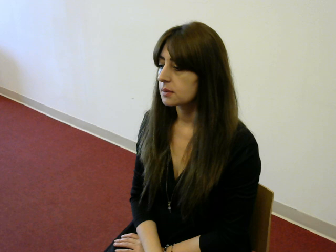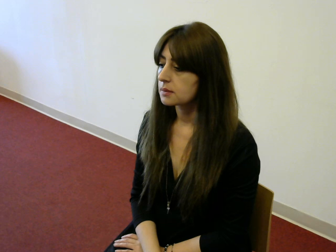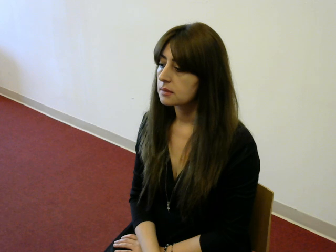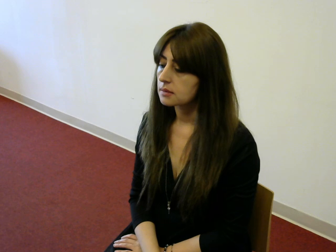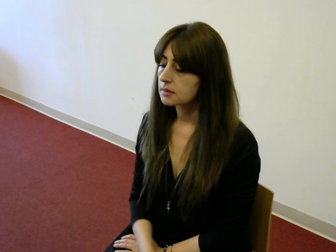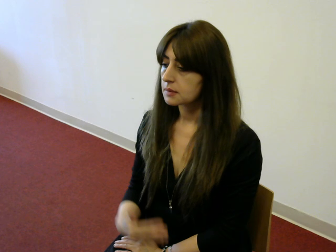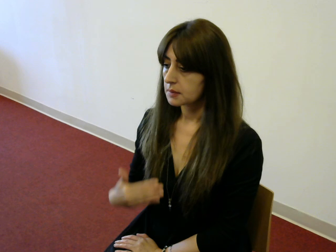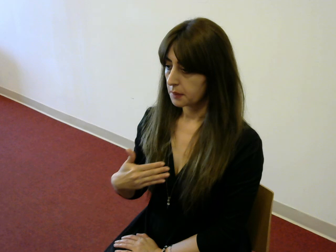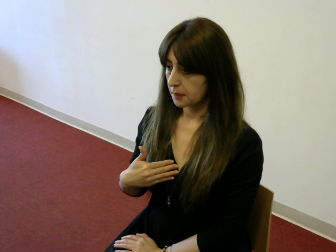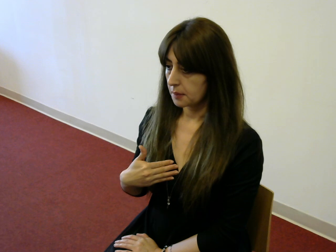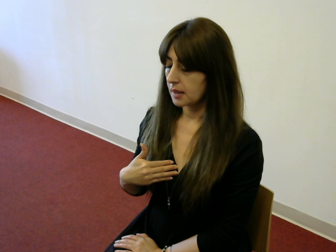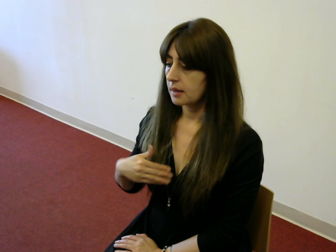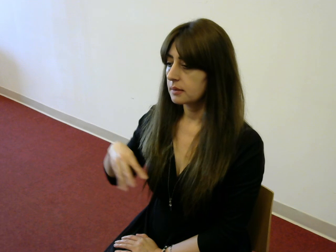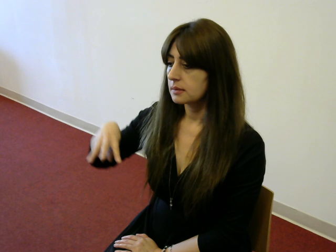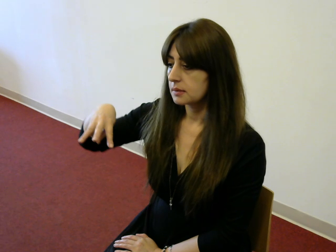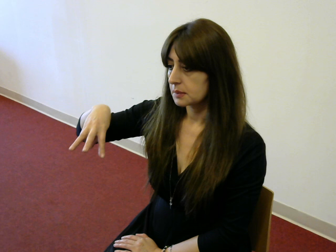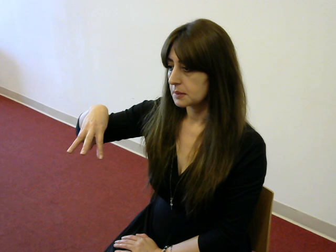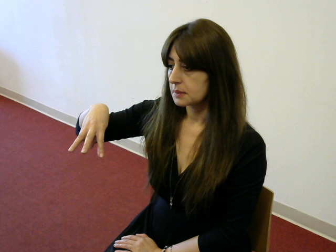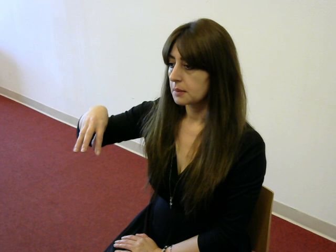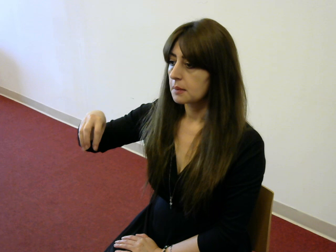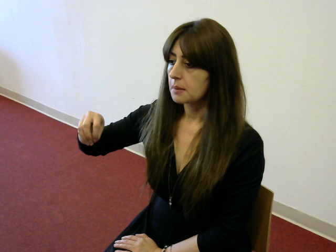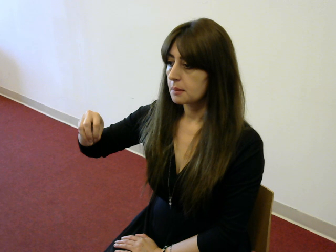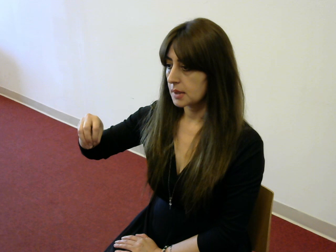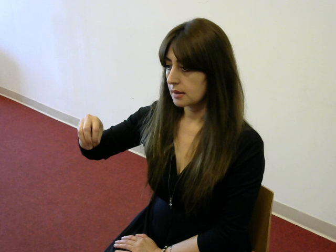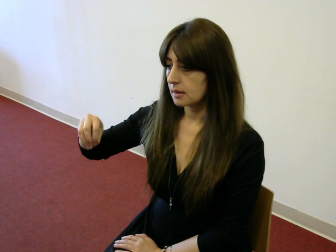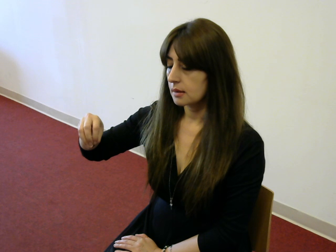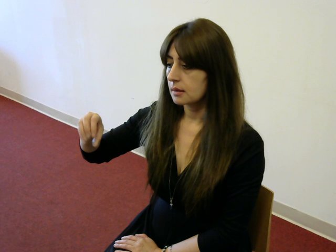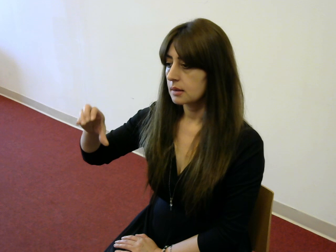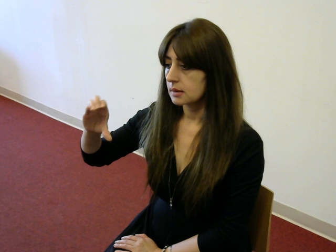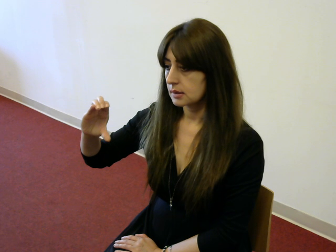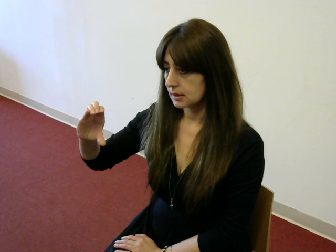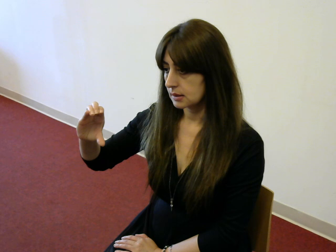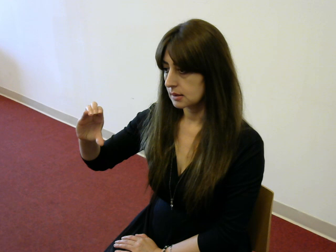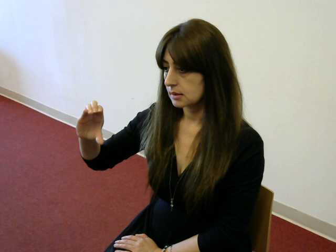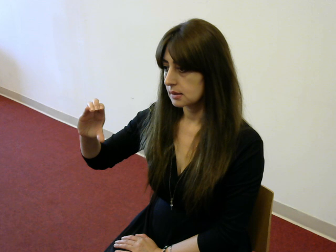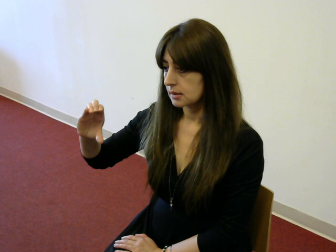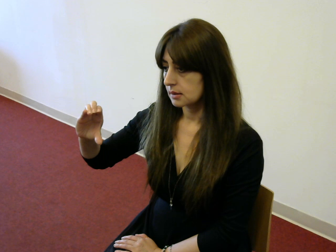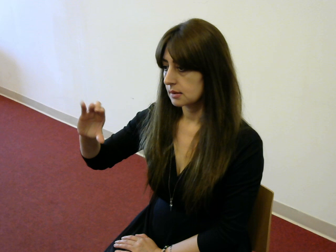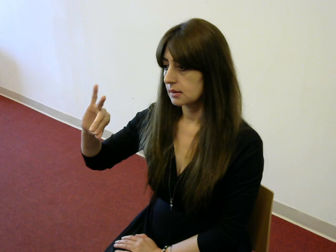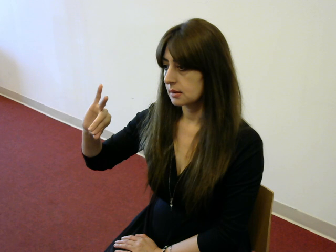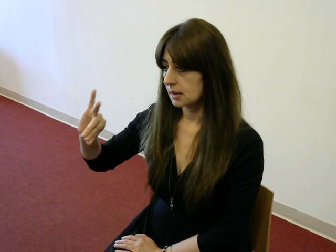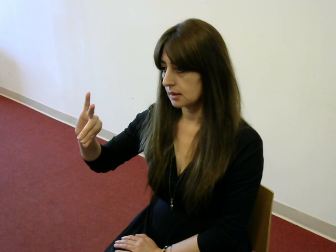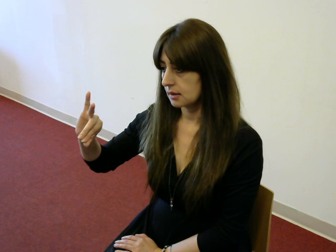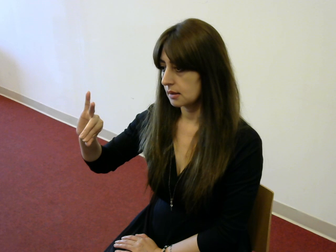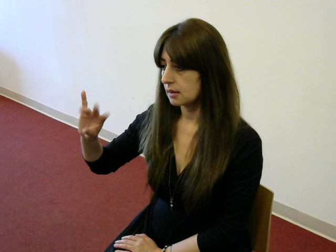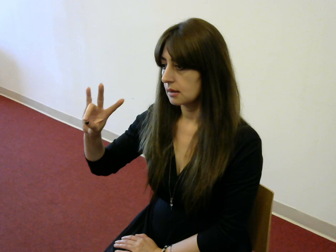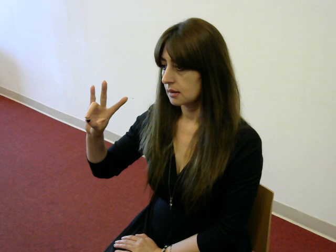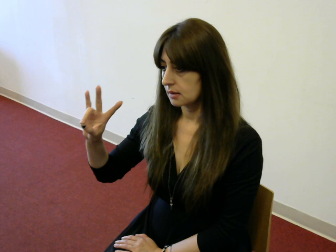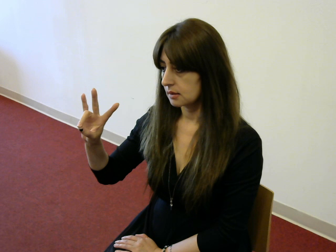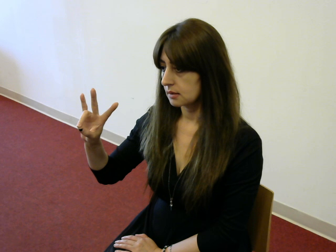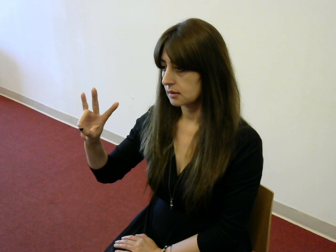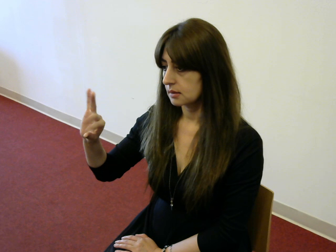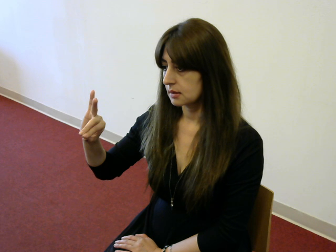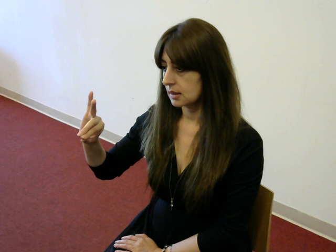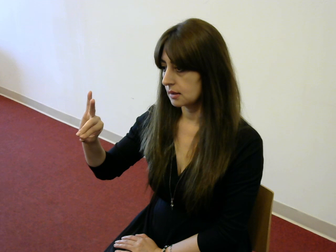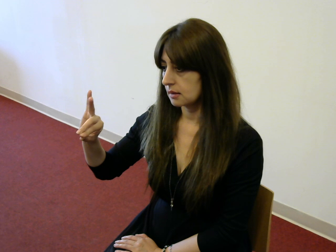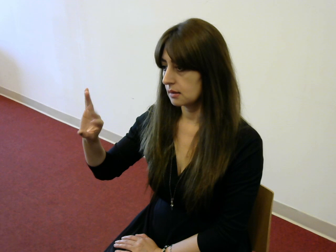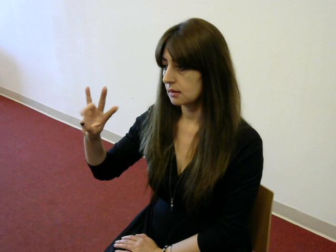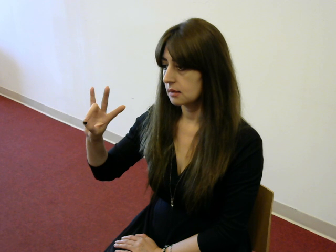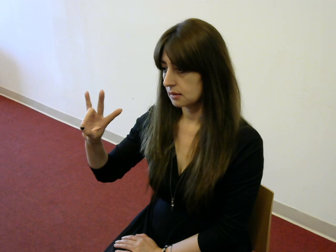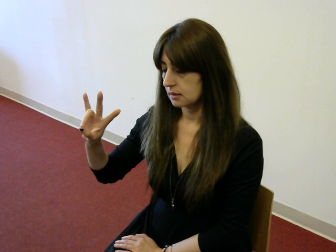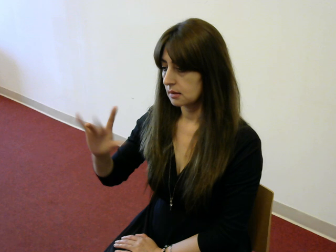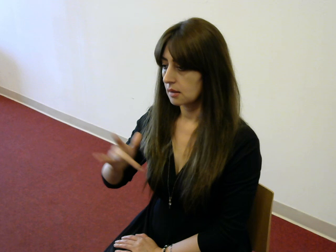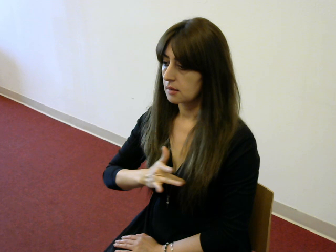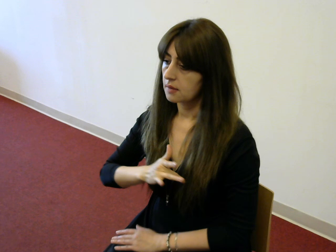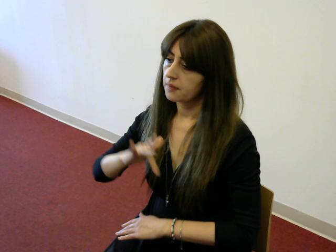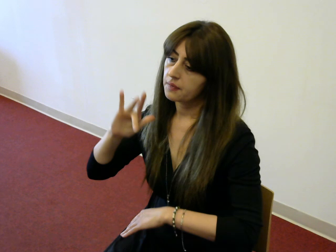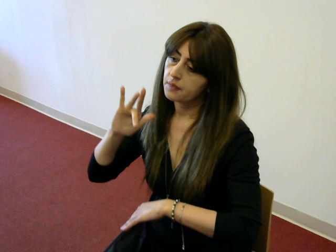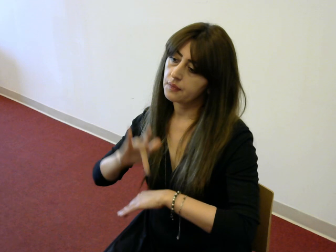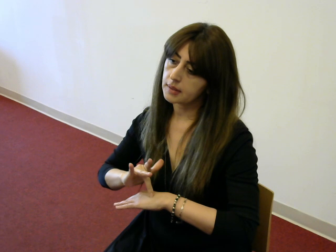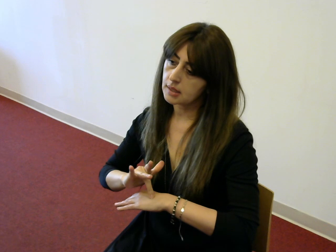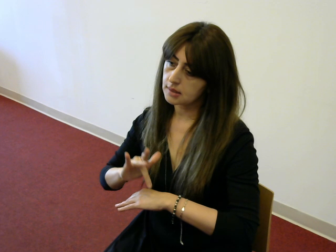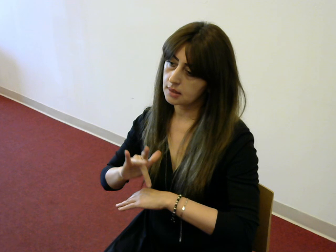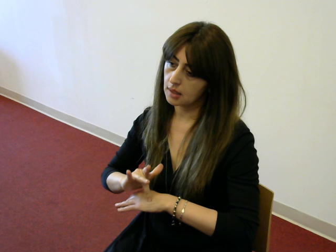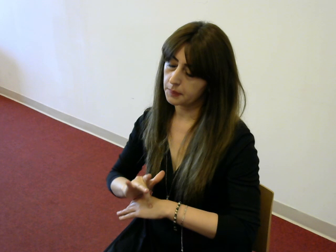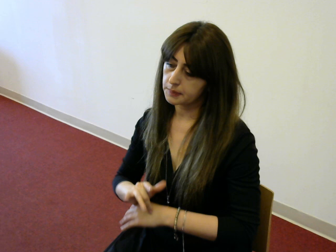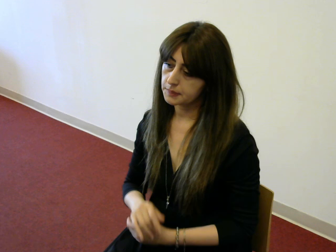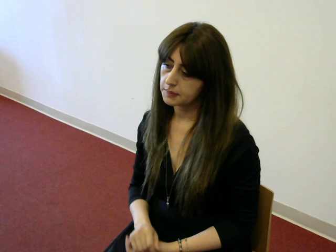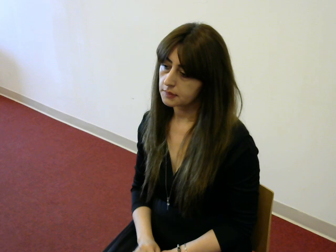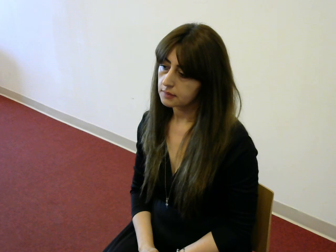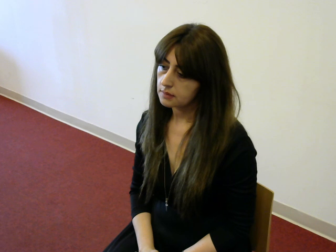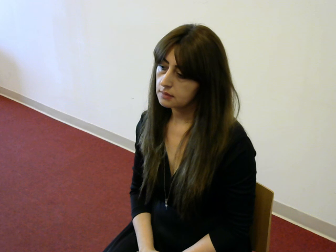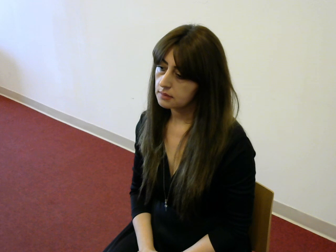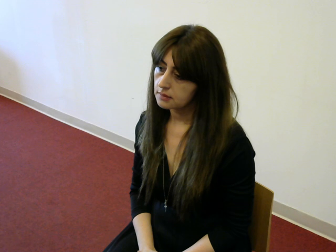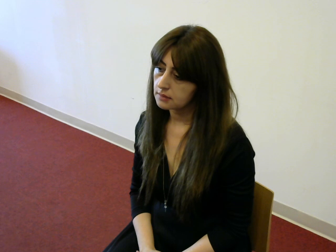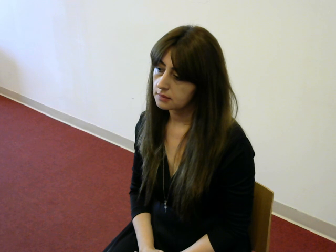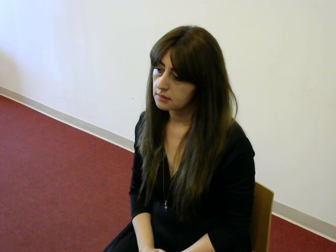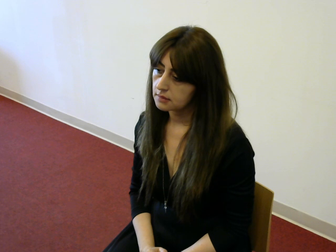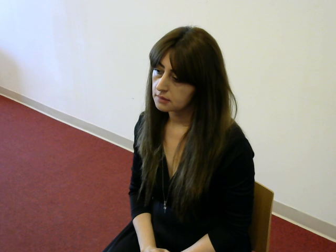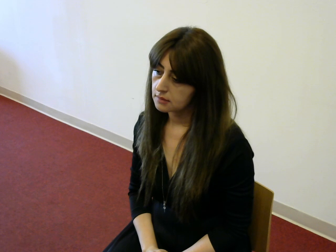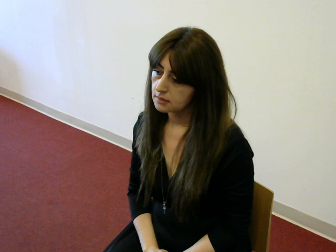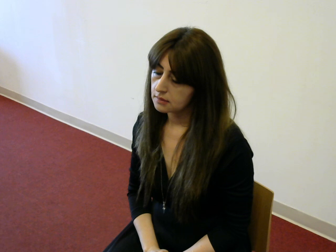Mən Messinin fanatıyam